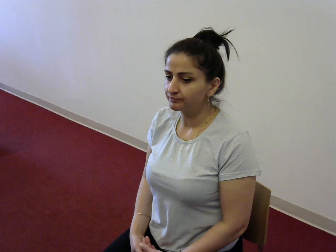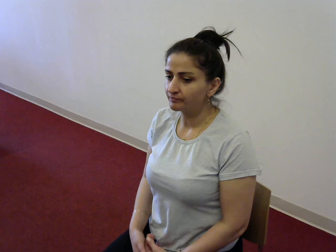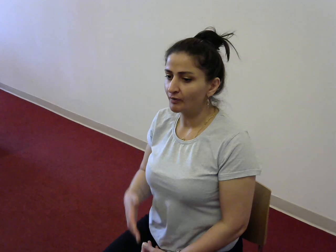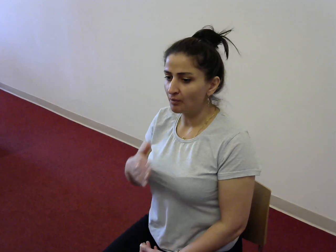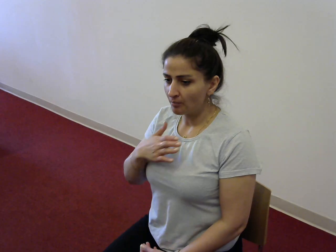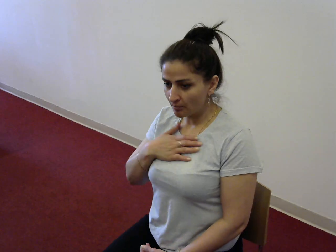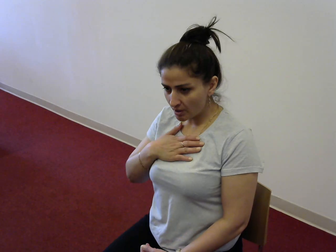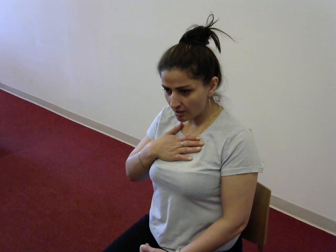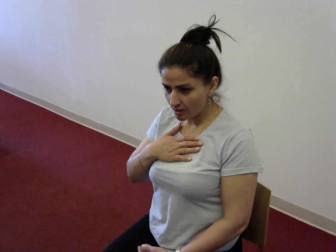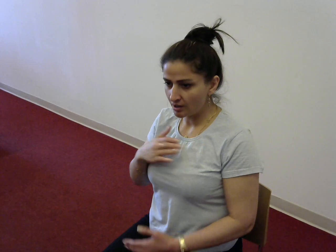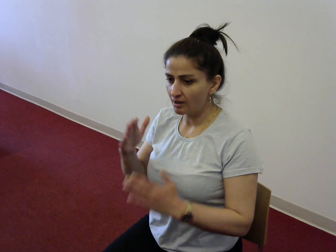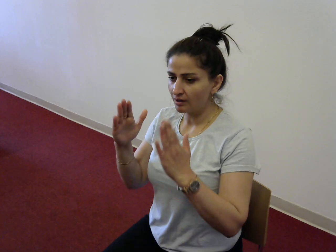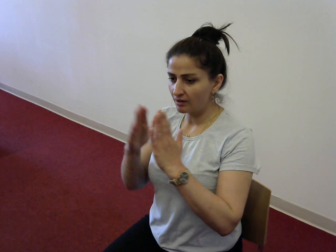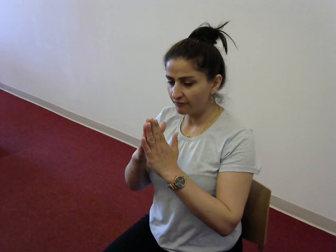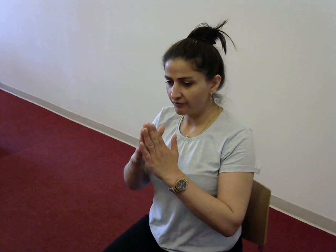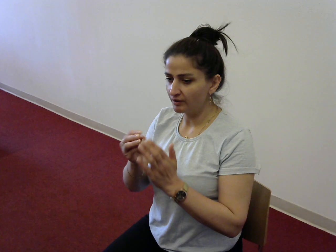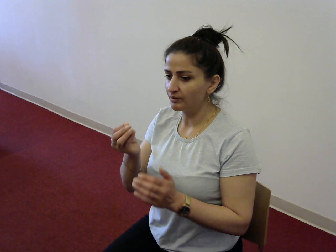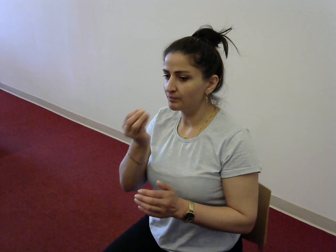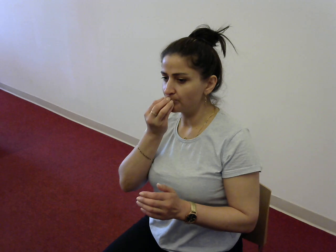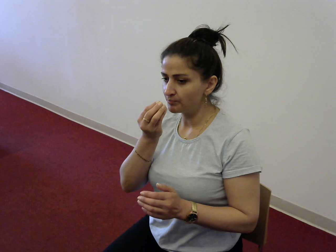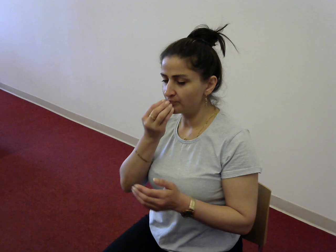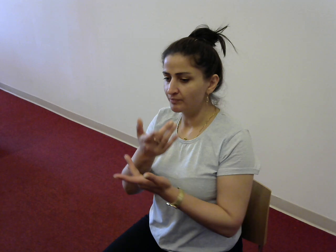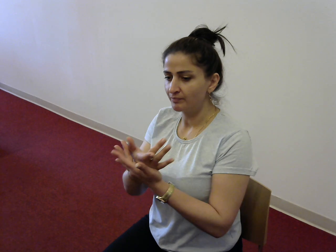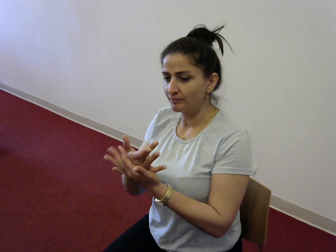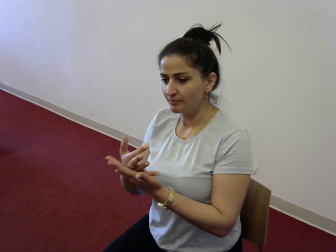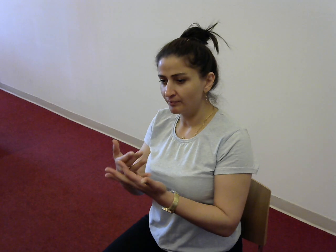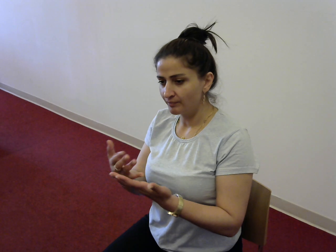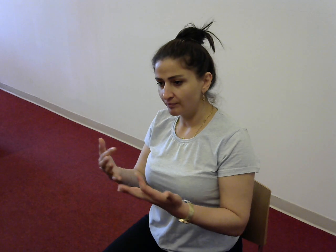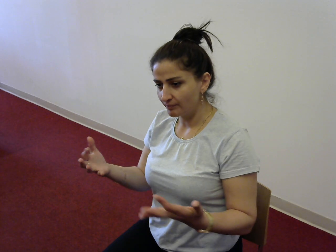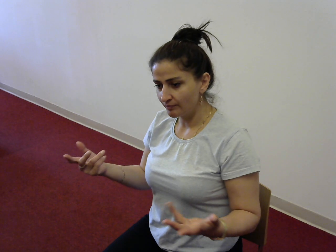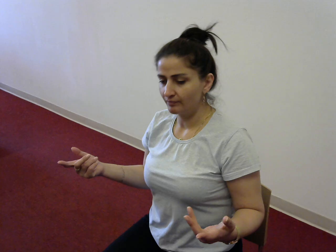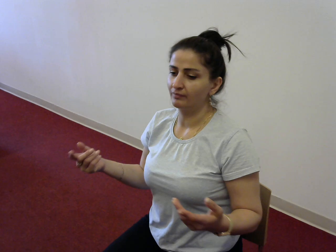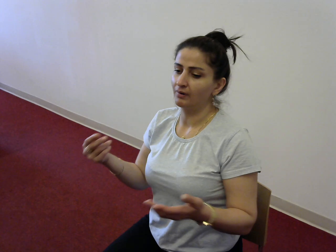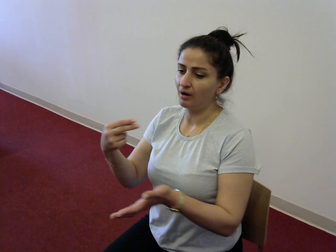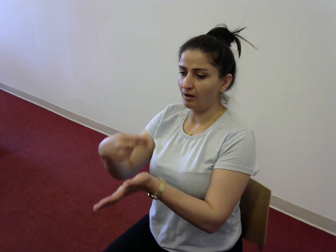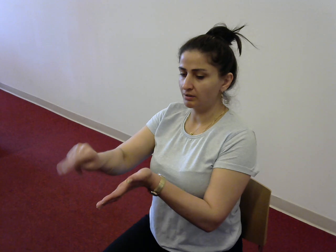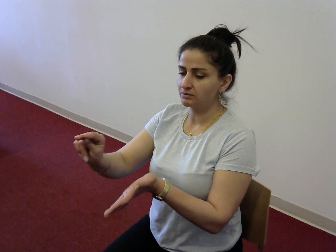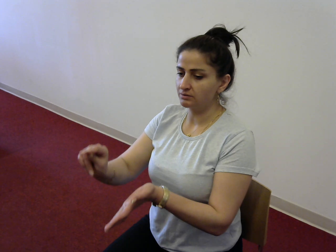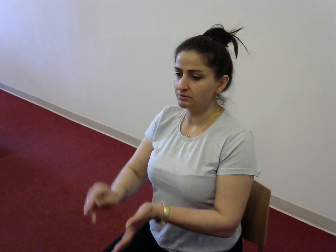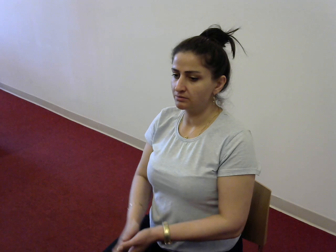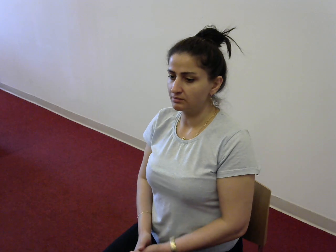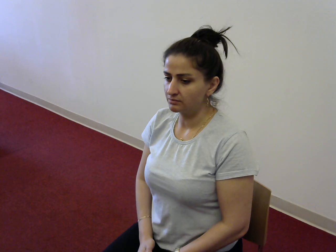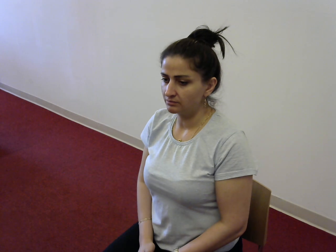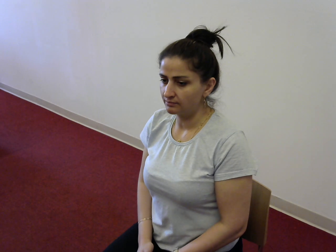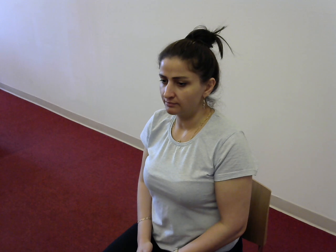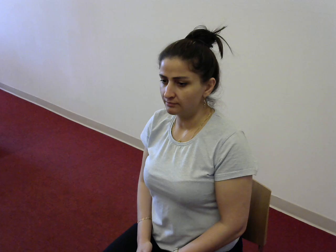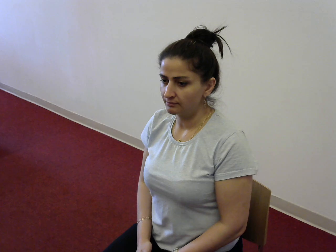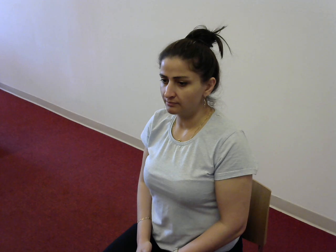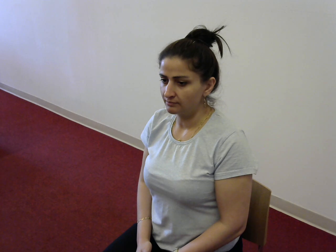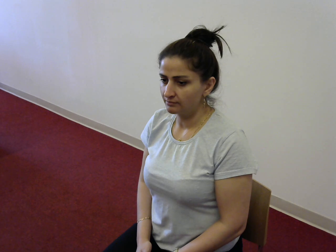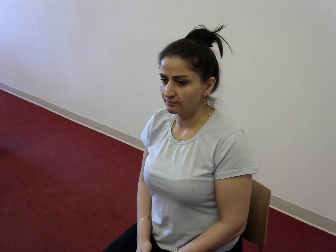Mən evə ərzaq almalıyam